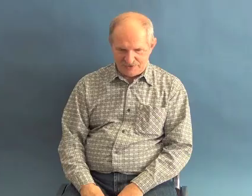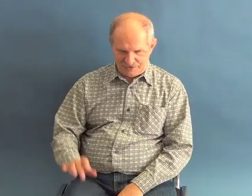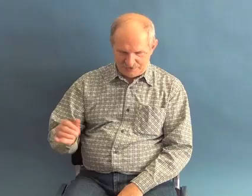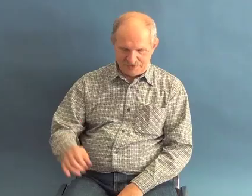Tak.